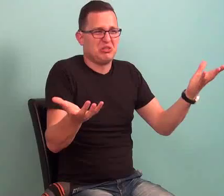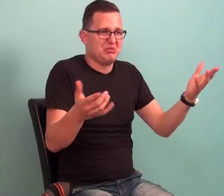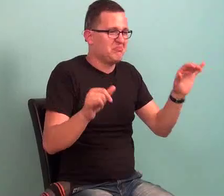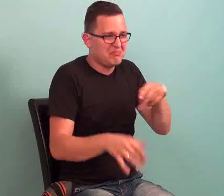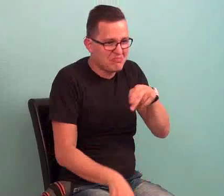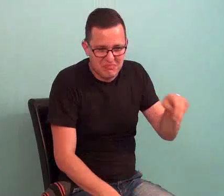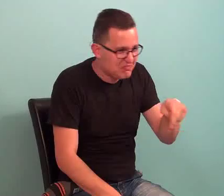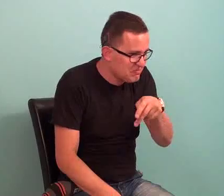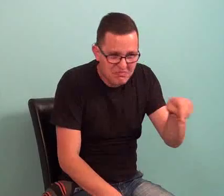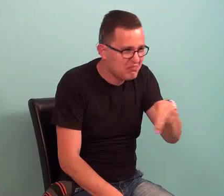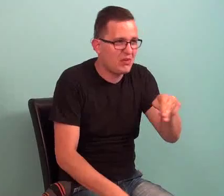Idą dalej szukając.